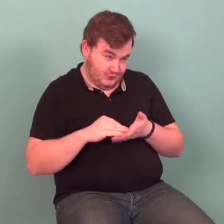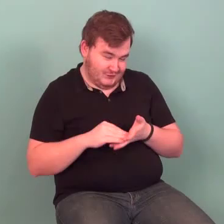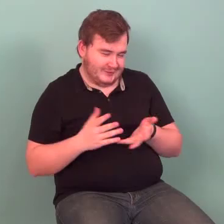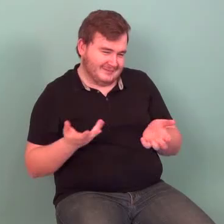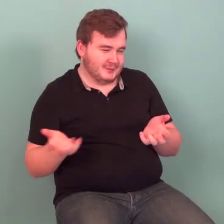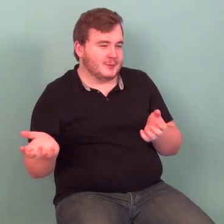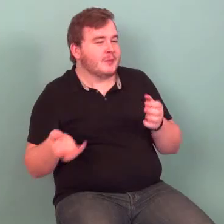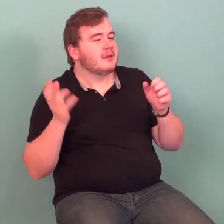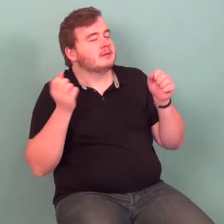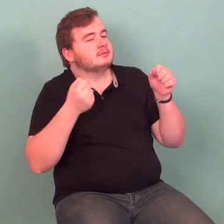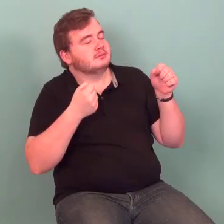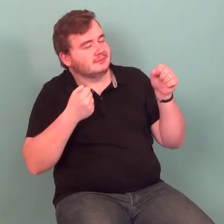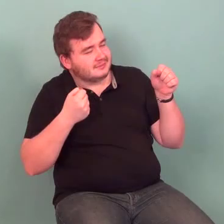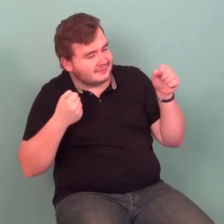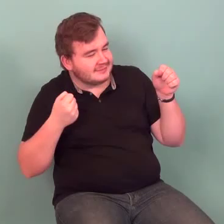Celuje z łuku.